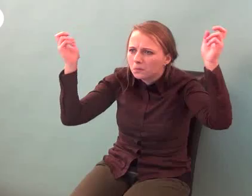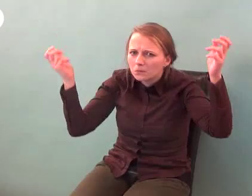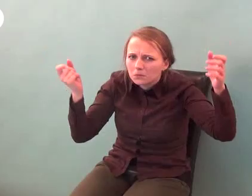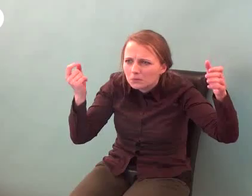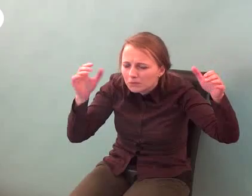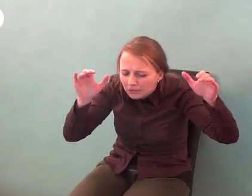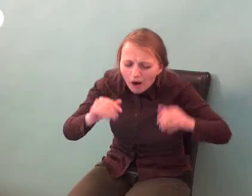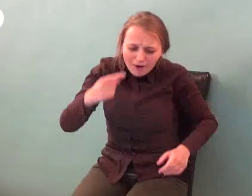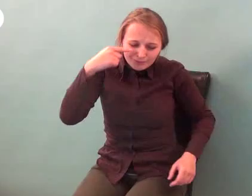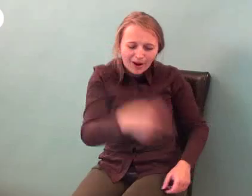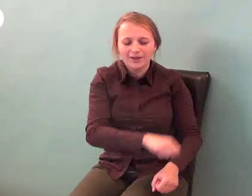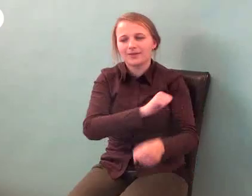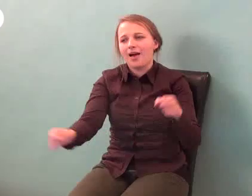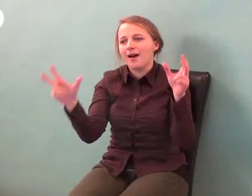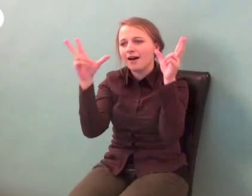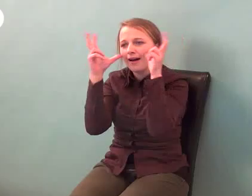Zajrzał do środka i z radością zobaczył tam żabę.